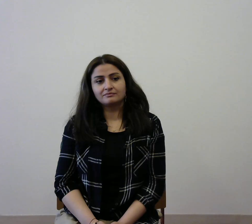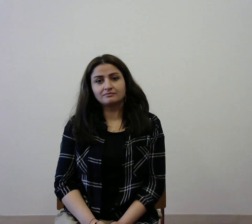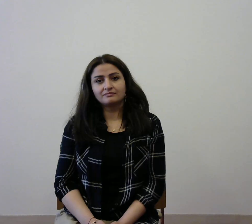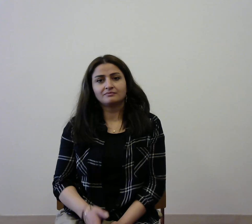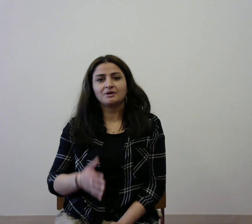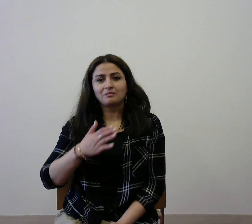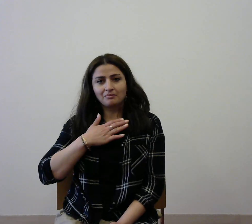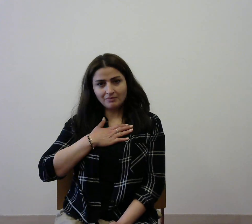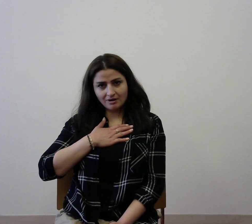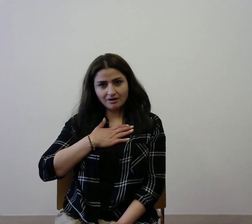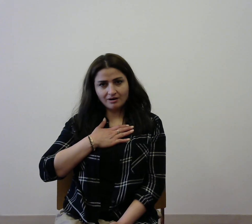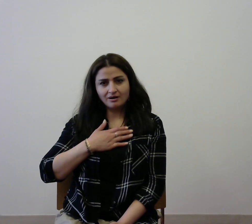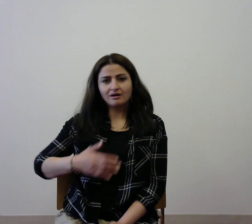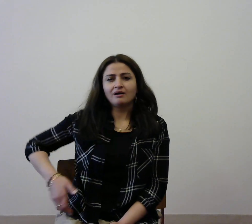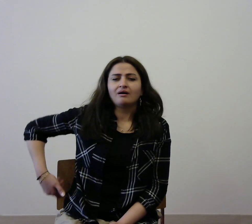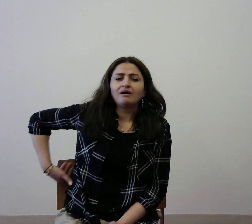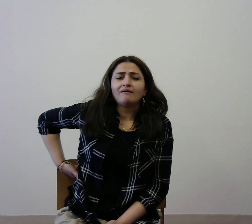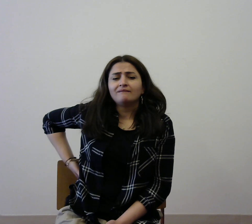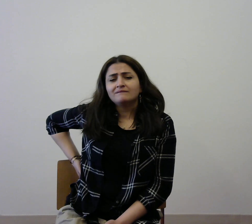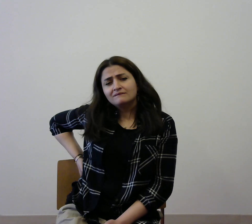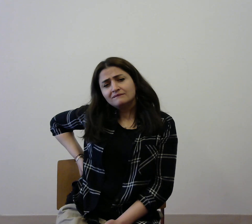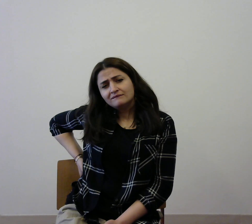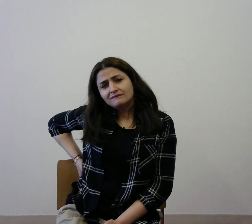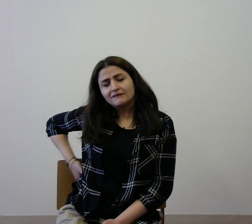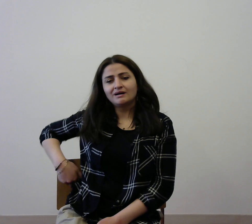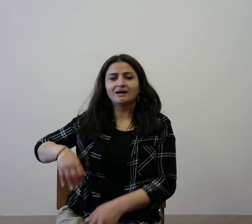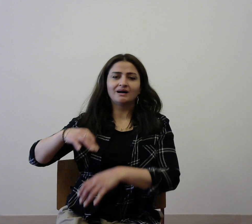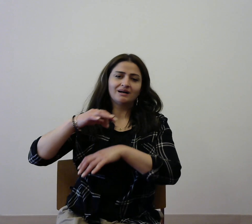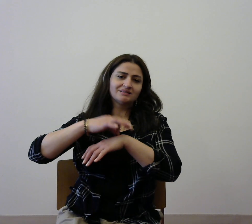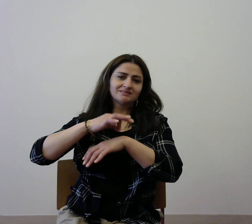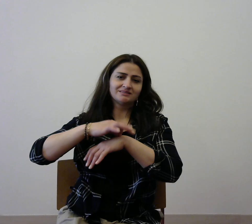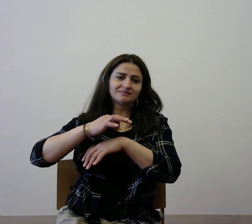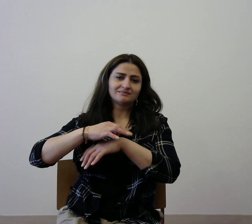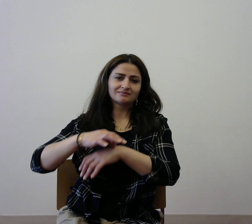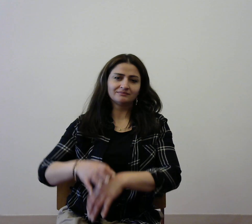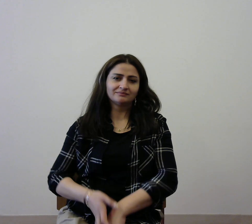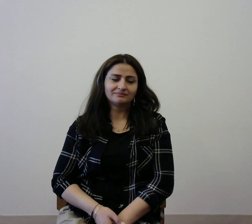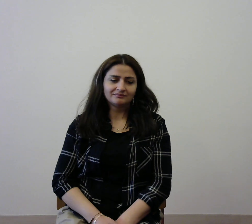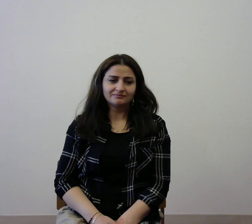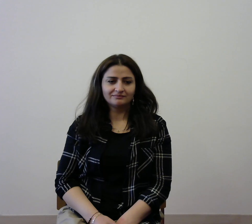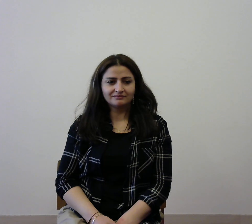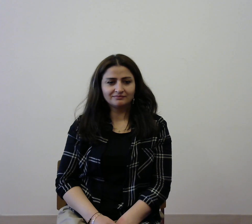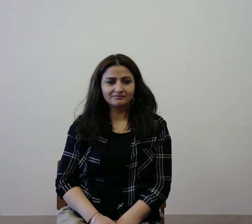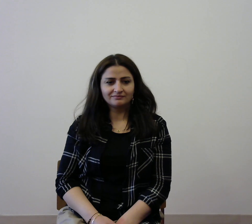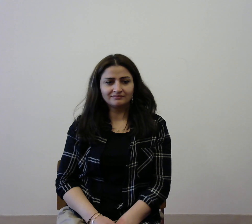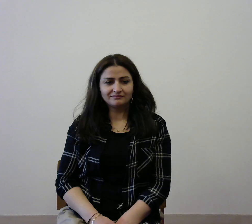Mənim belim ağrıyır